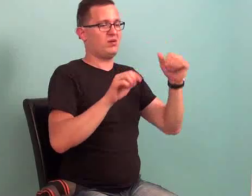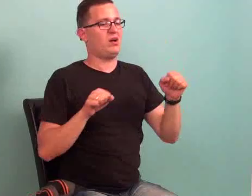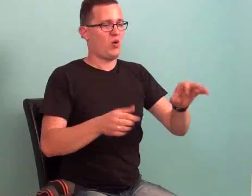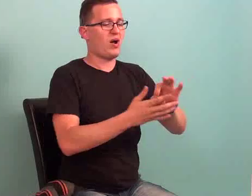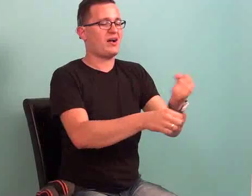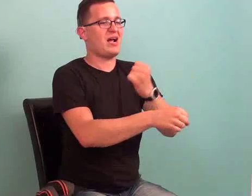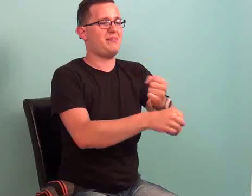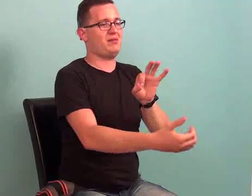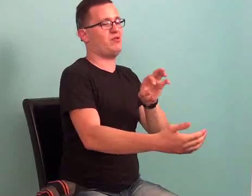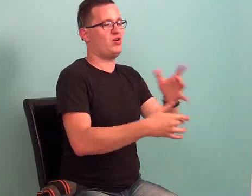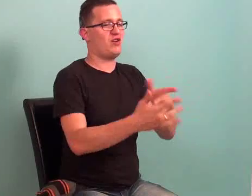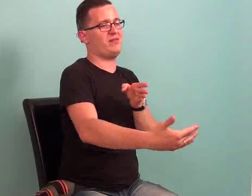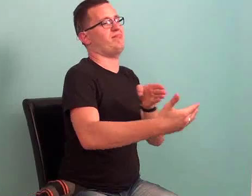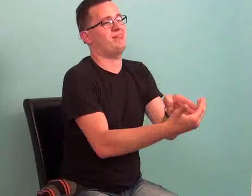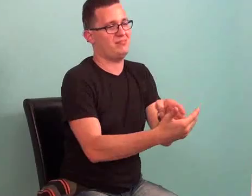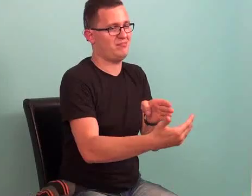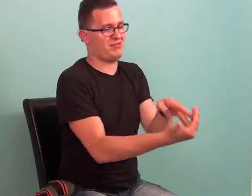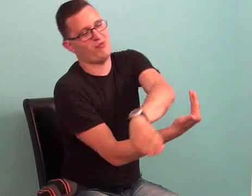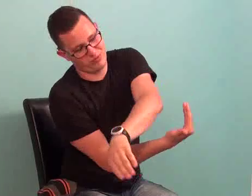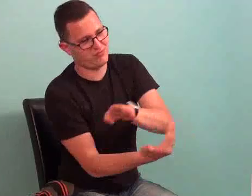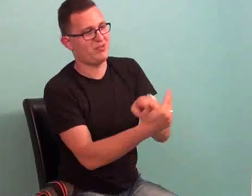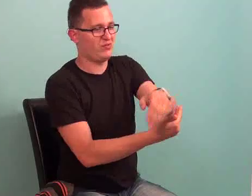I akurat przed nim jest kamień, chłopak trafia w niego rowerem i przewraca się.